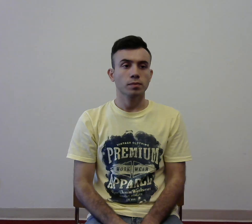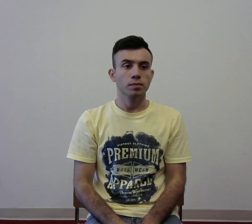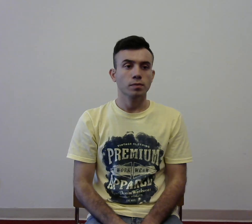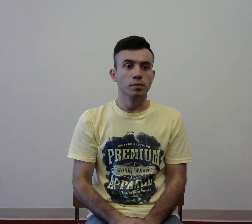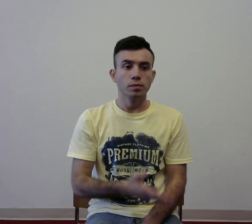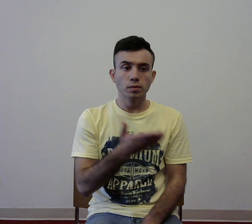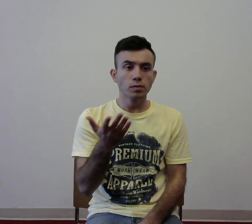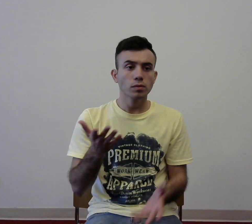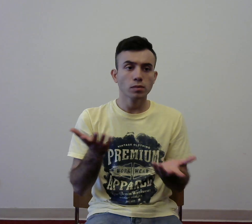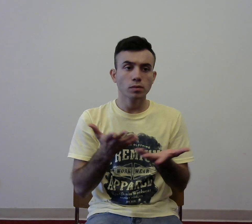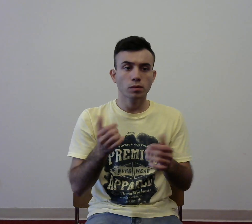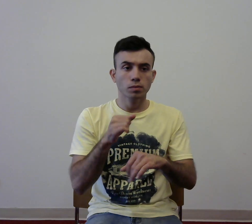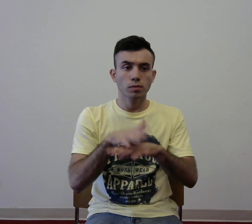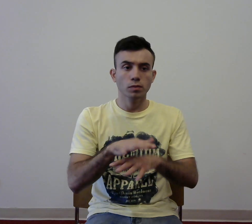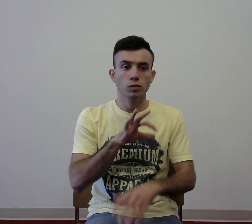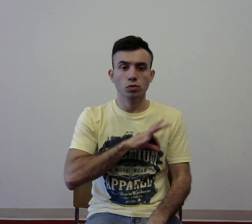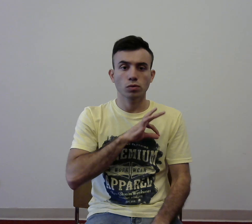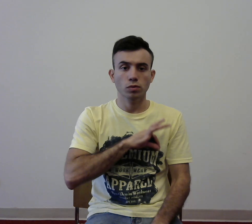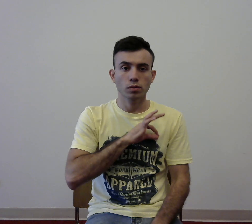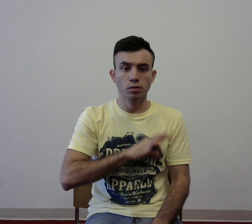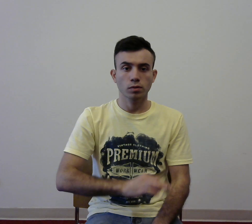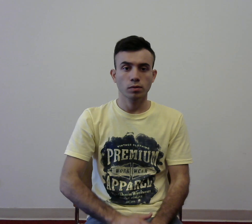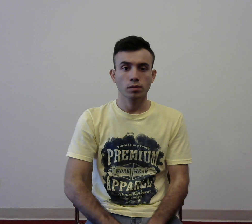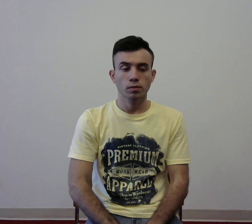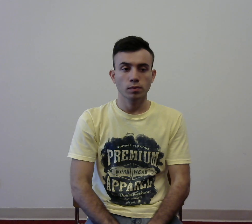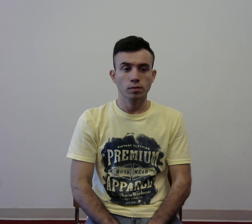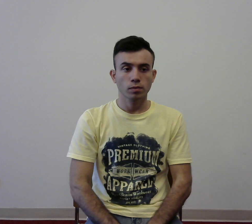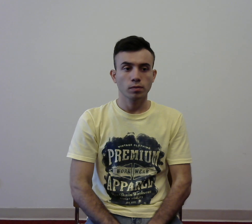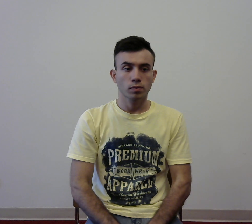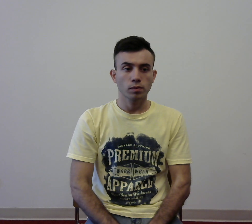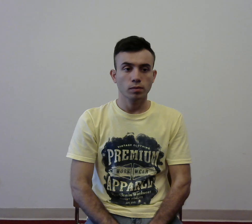Siz hansı bankın müştərisisiniz?